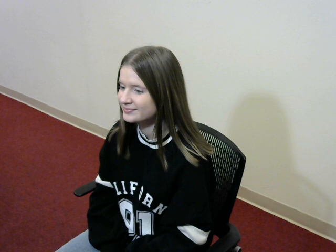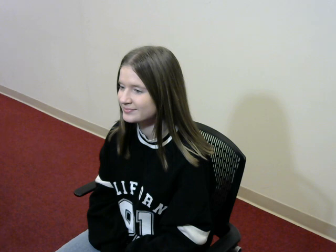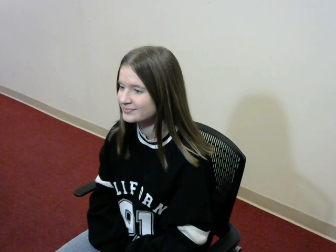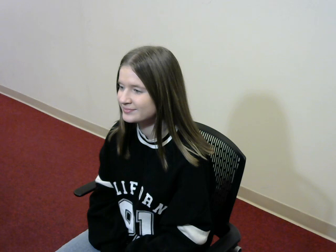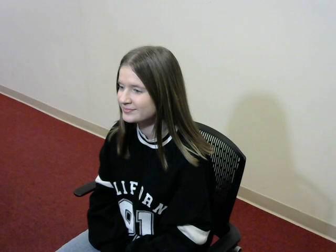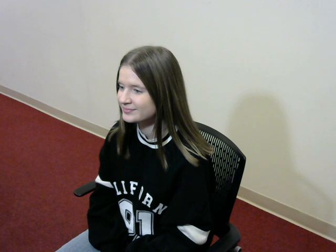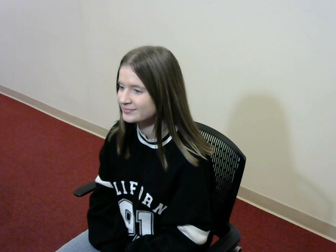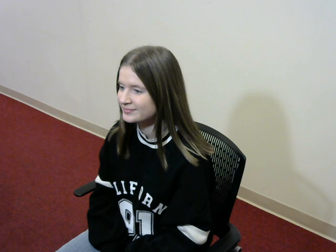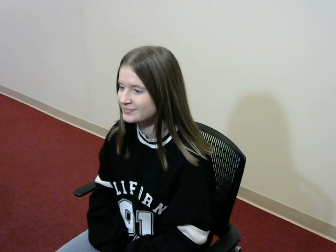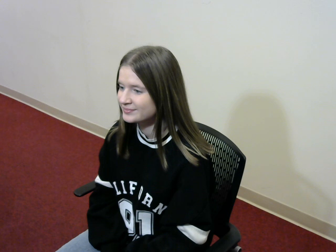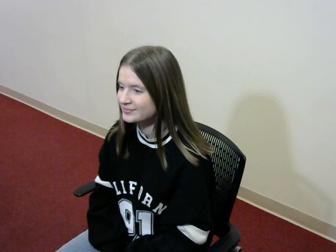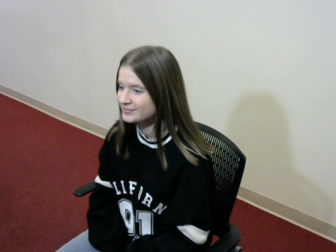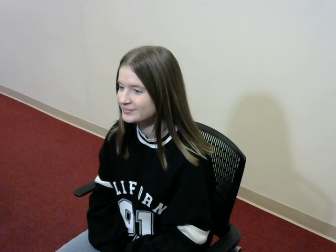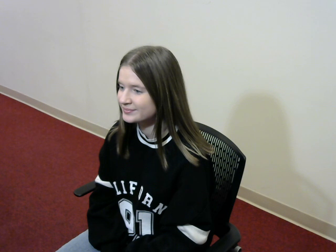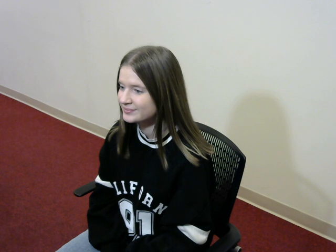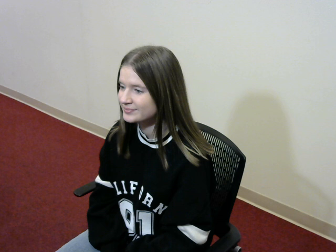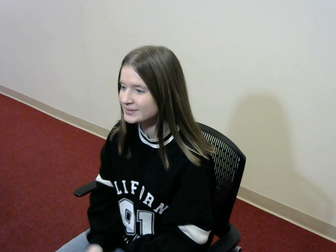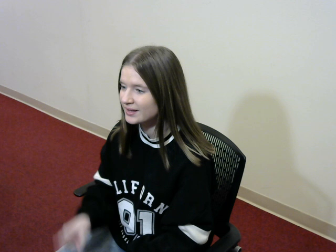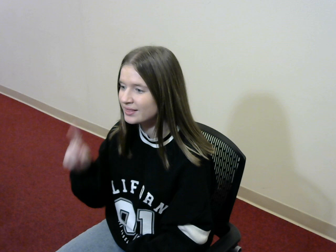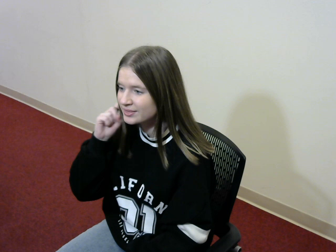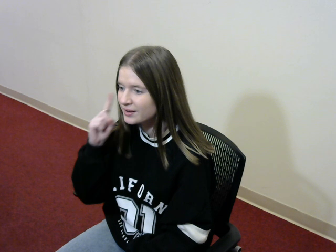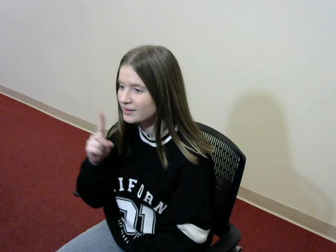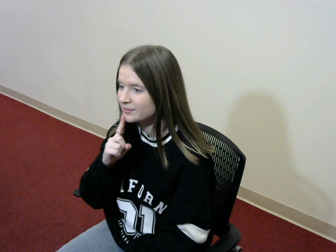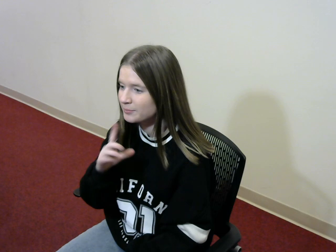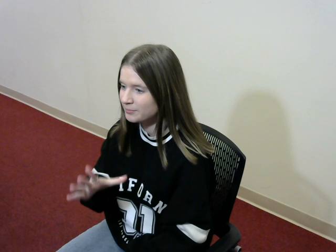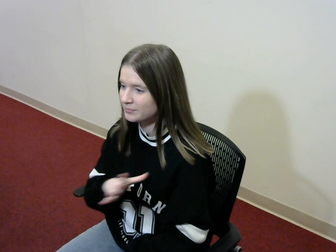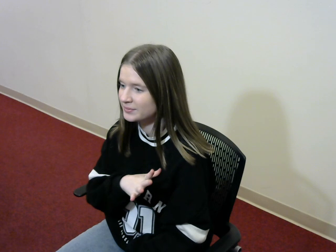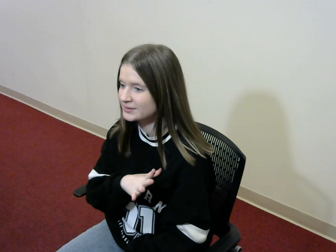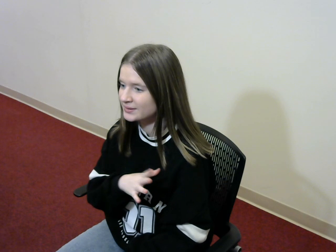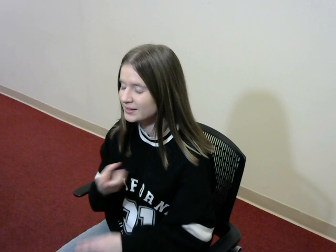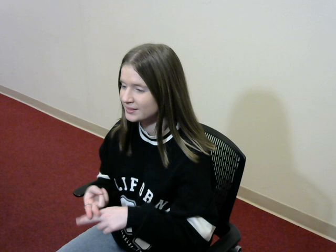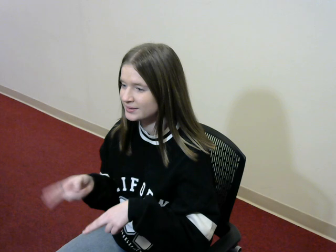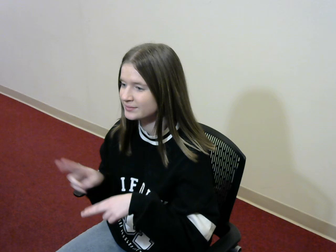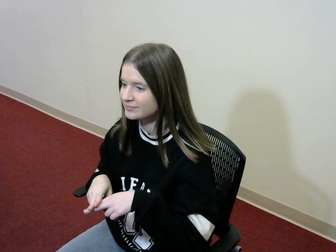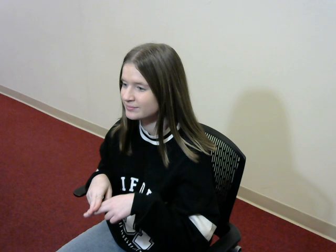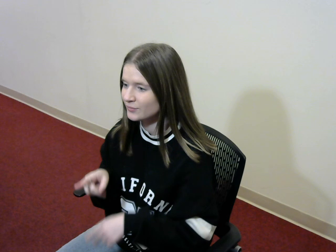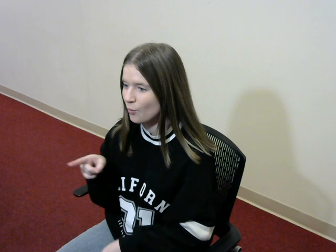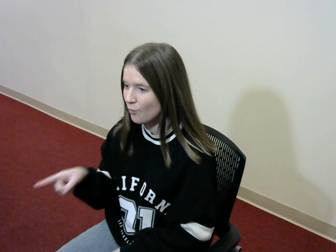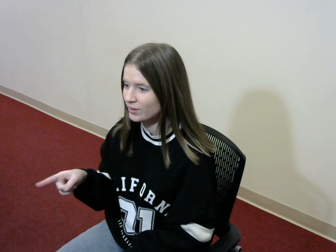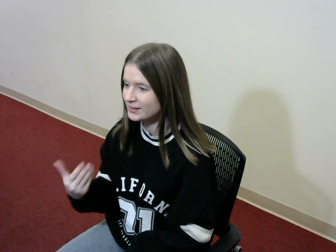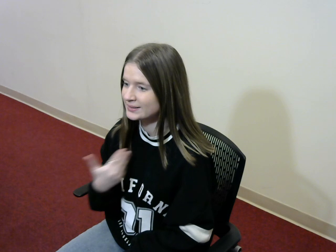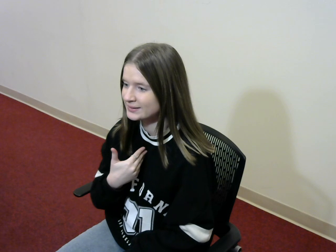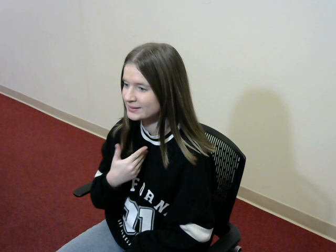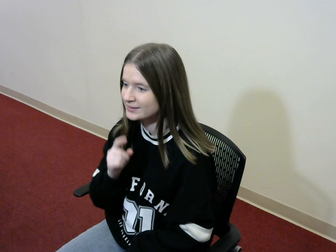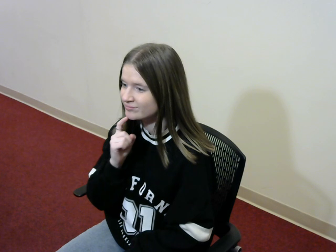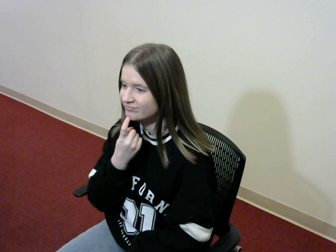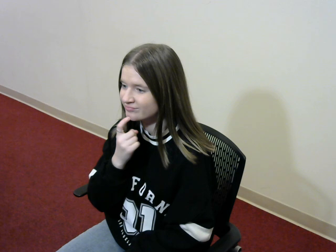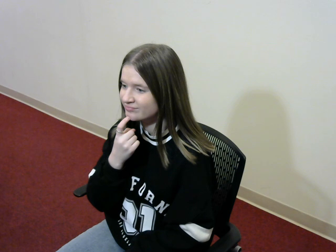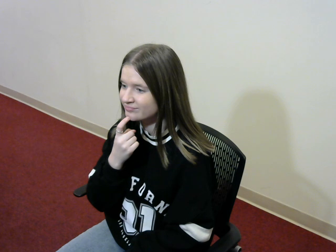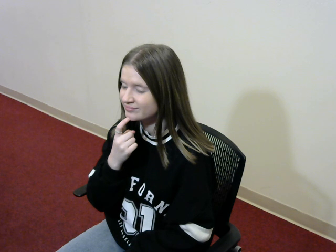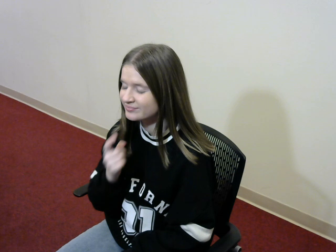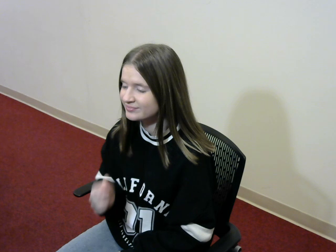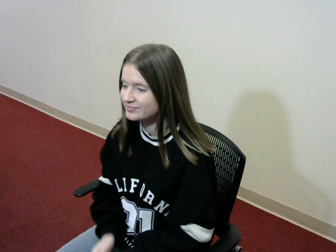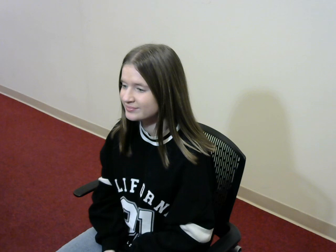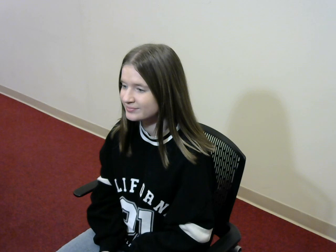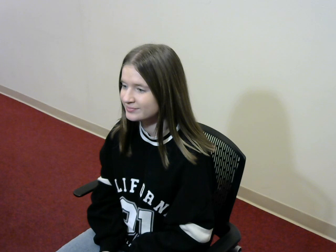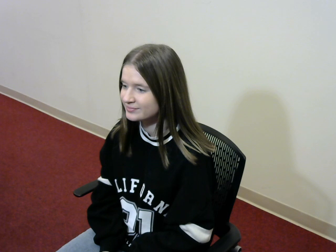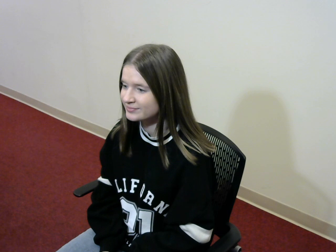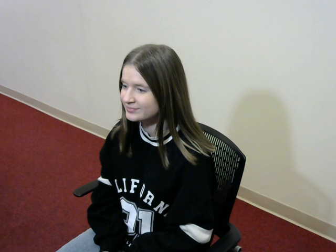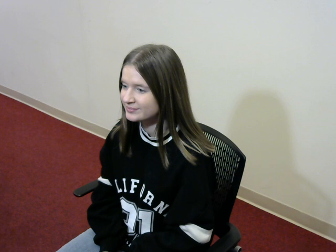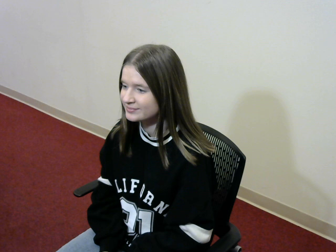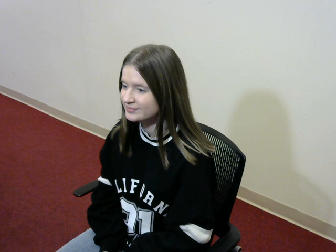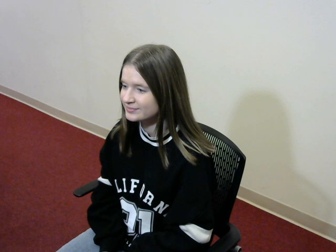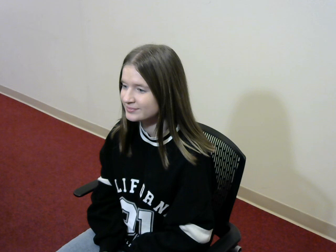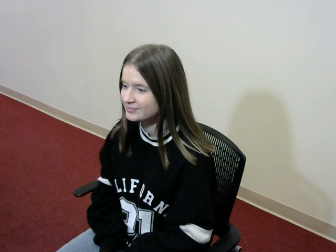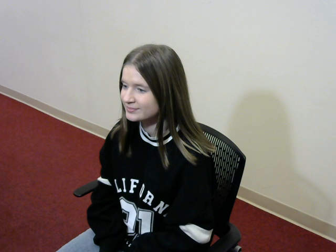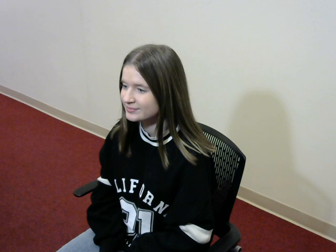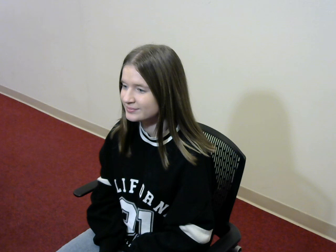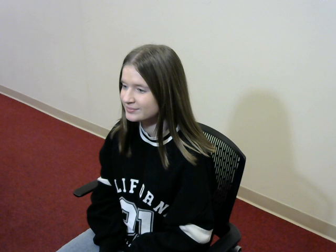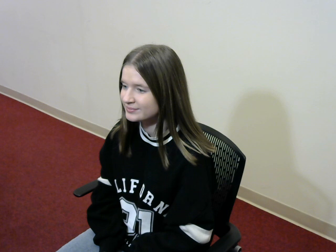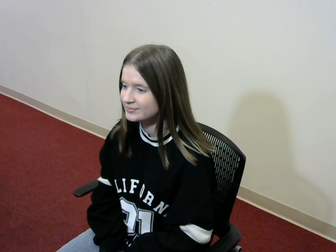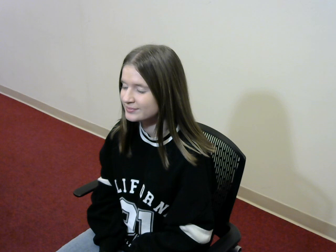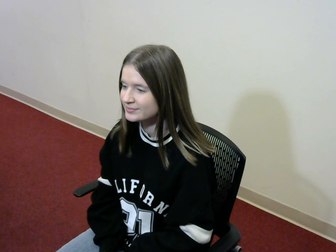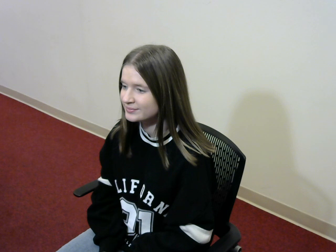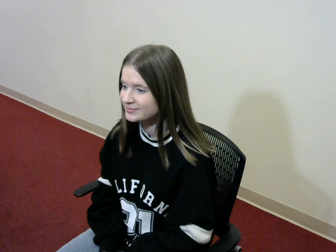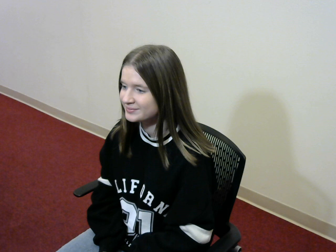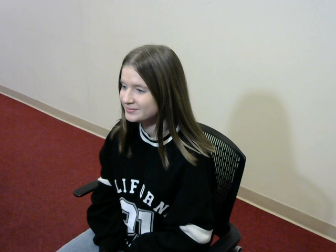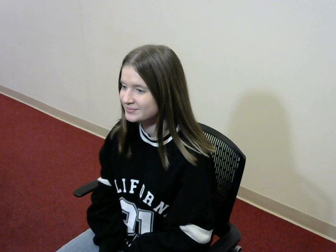Eşitmə məhdudiyyəti olduğuna görə bu mənə çətindir